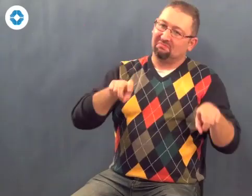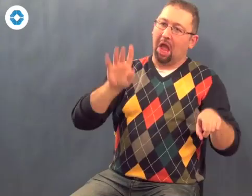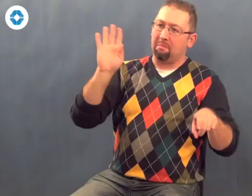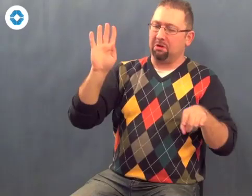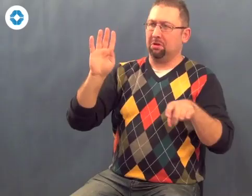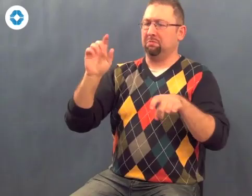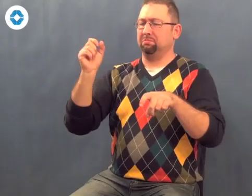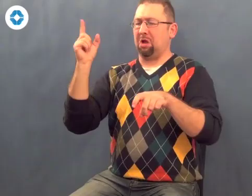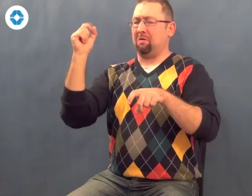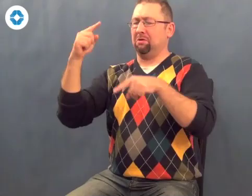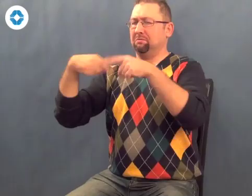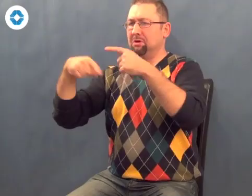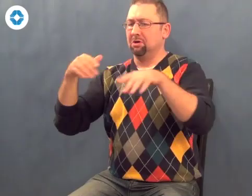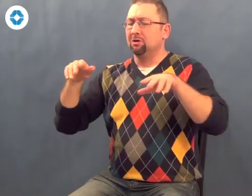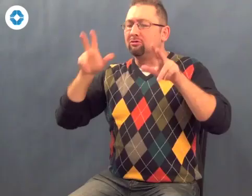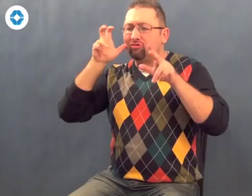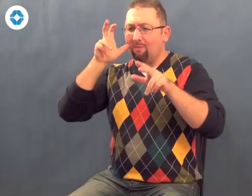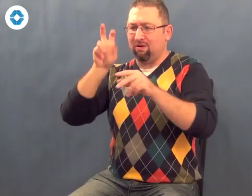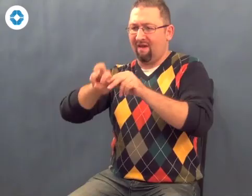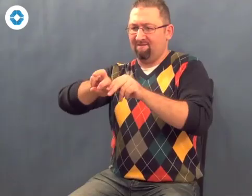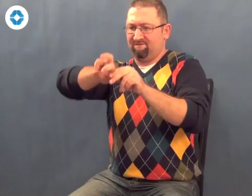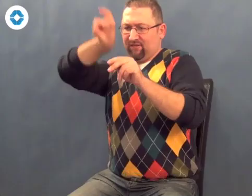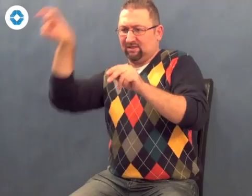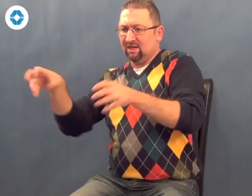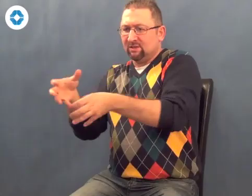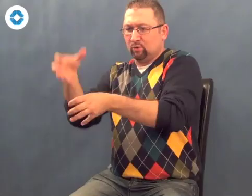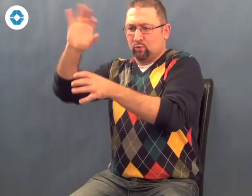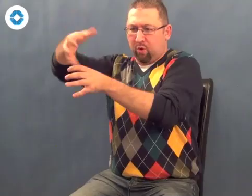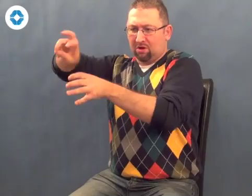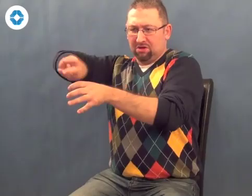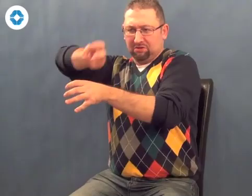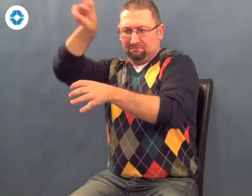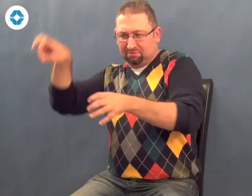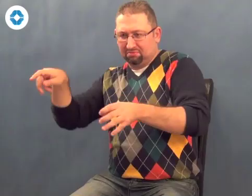Po pewnym czasie żaba wyskoczyła ze słoja.